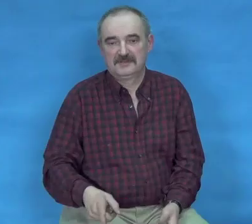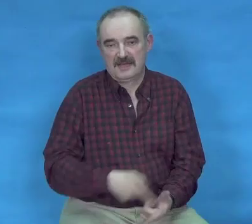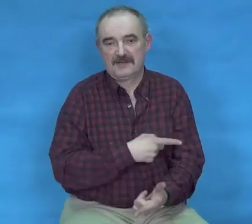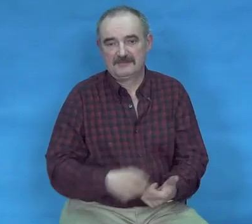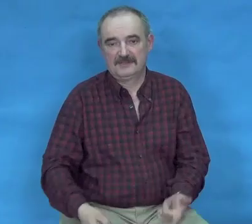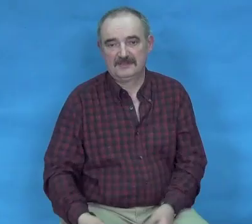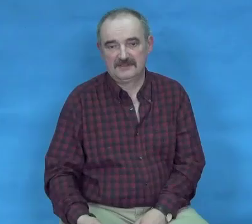Albo przeżyje, albo nie.